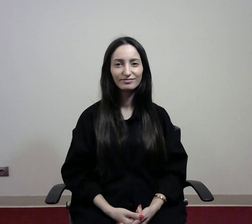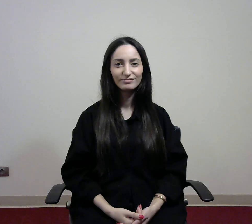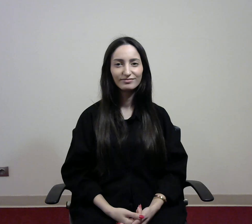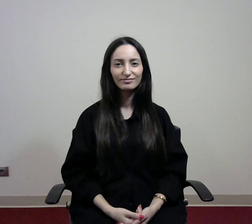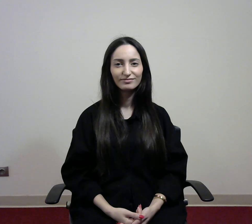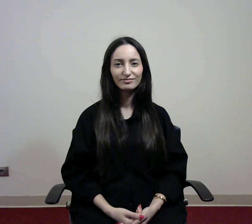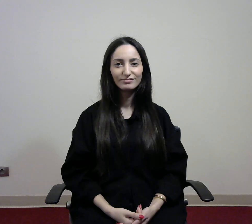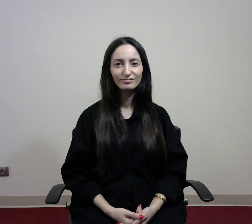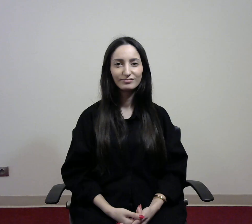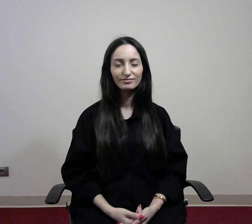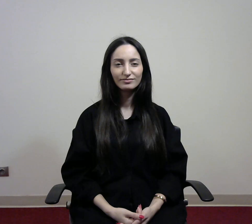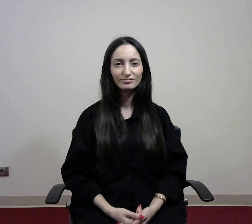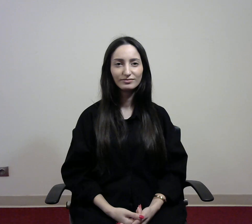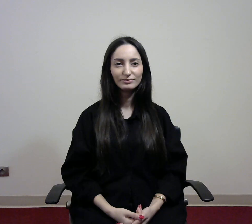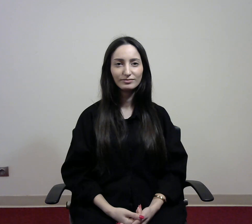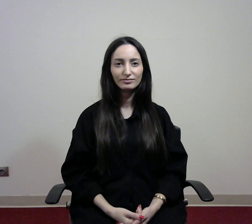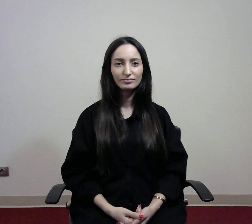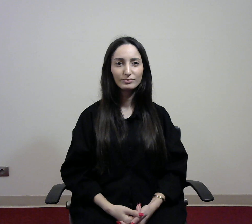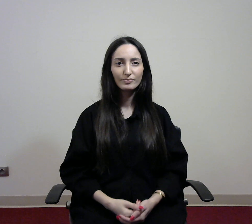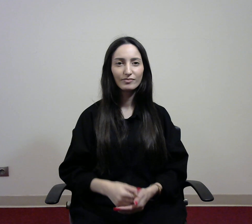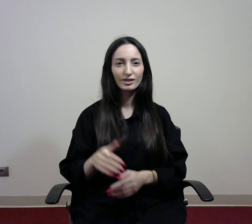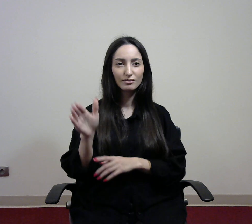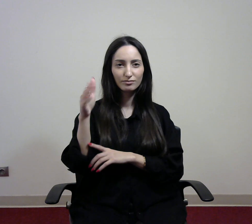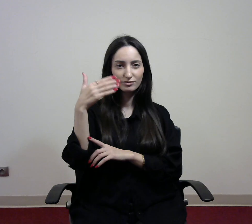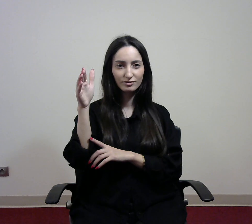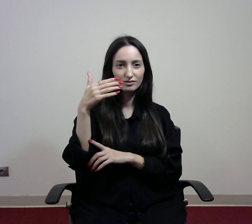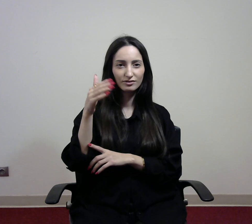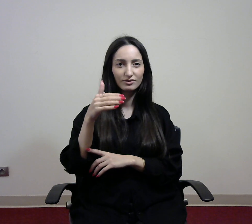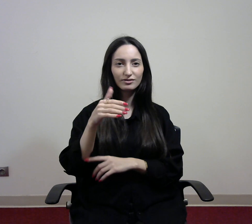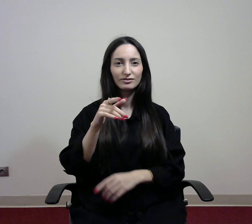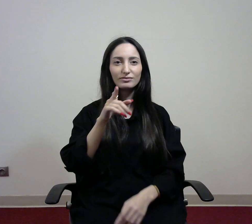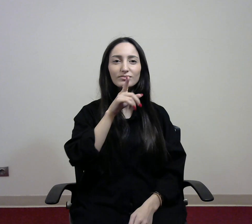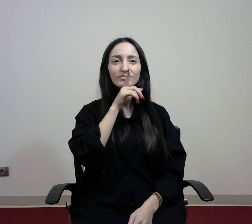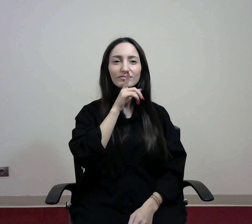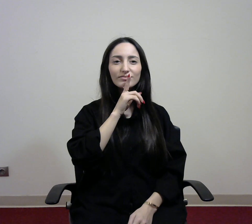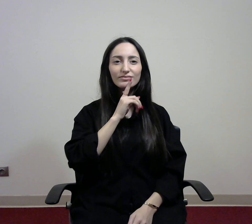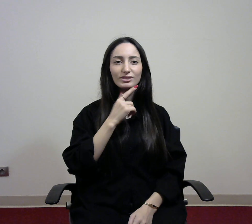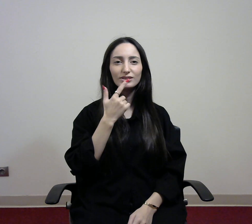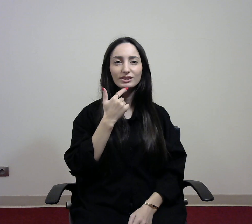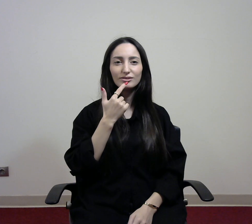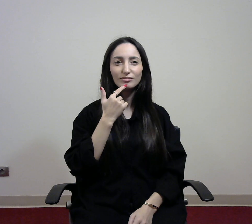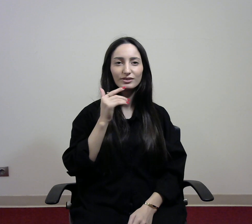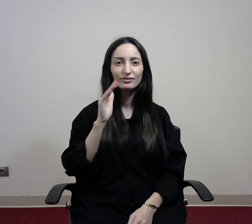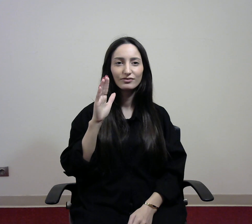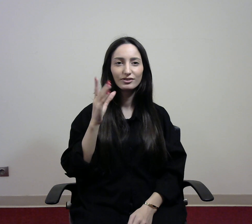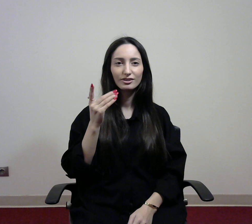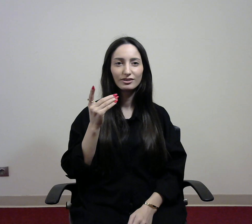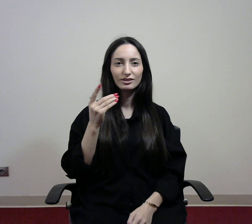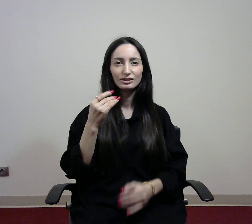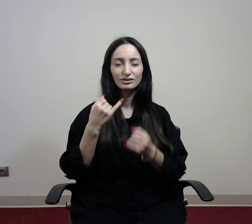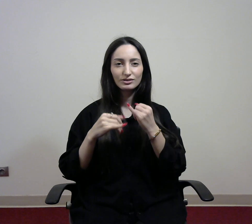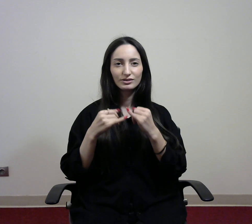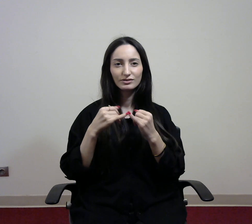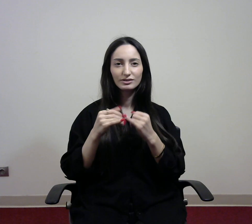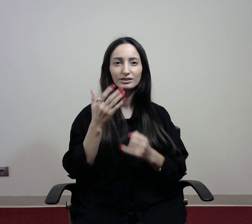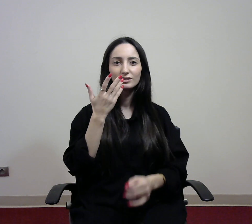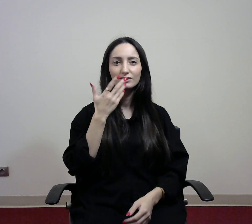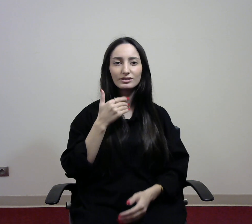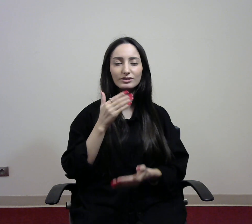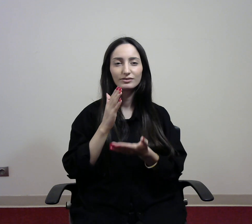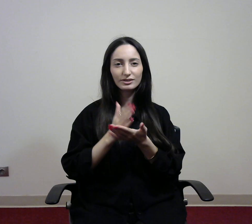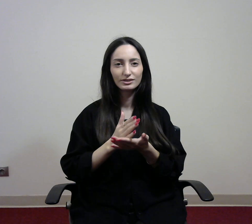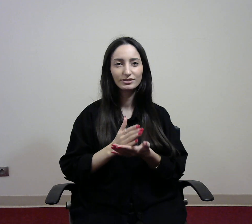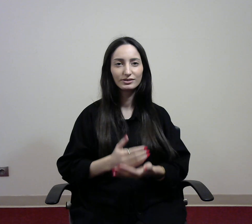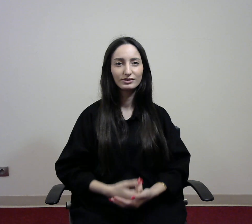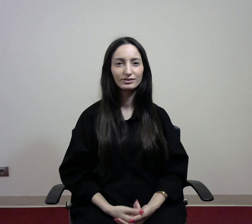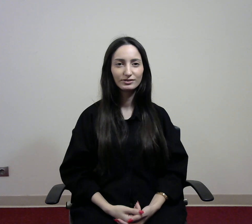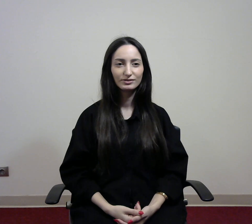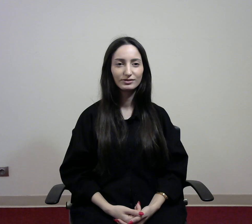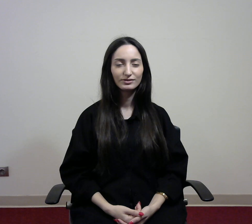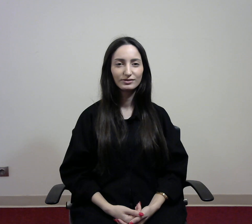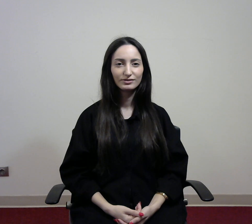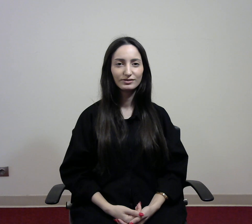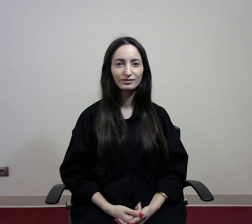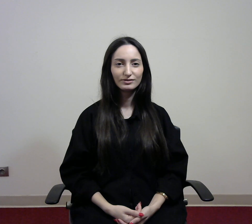Bayrağımızda mavi, qırmızı və yaşıl rənglər var